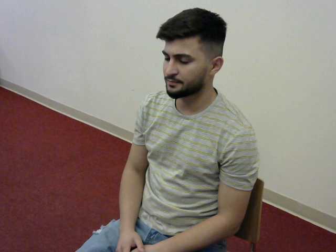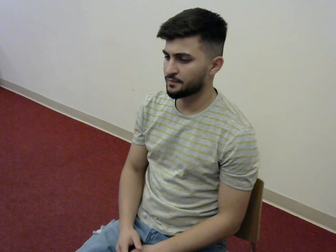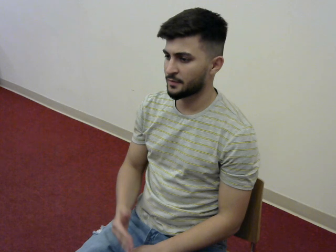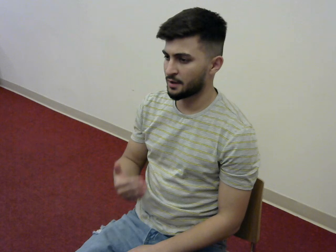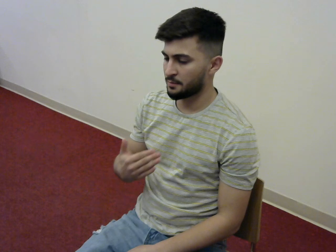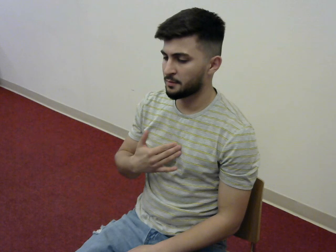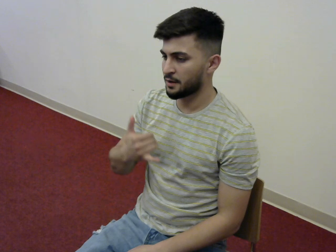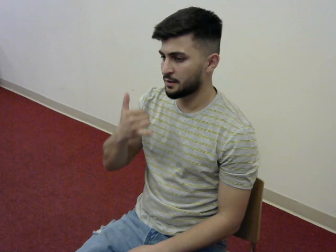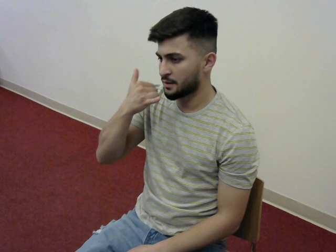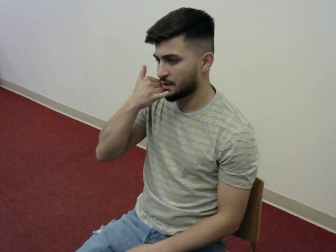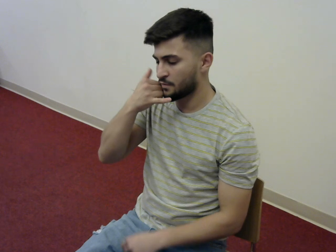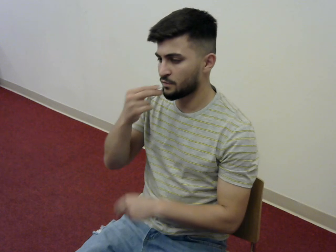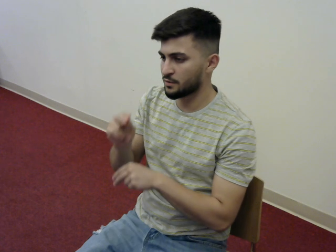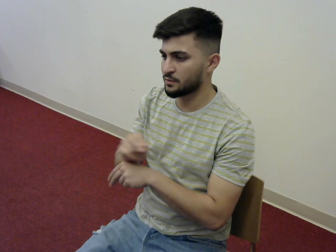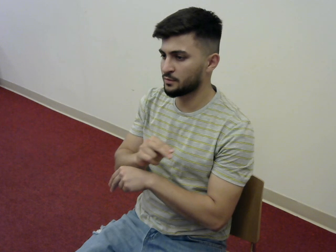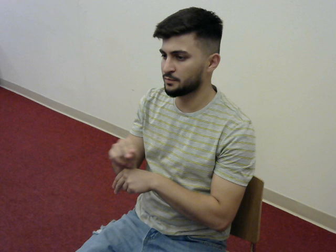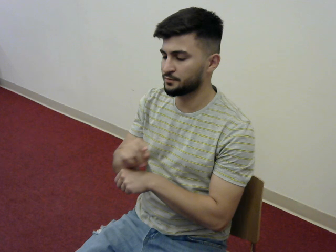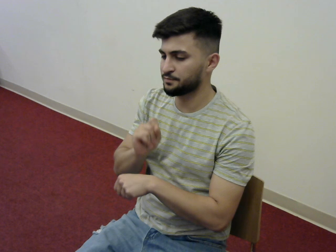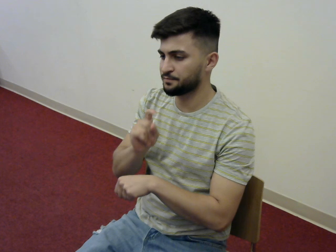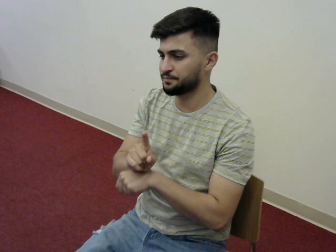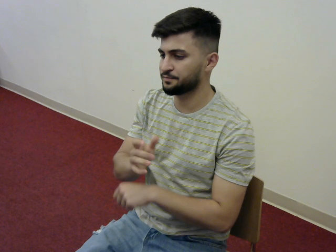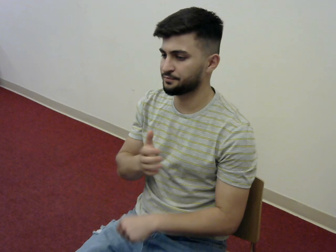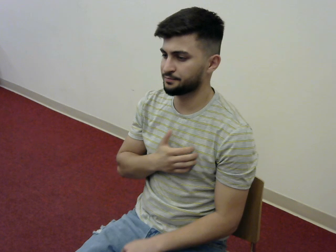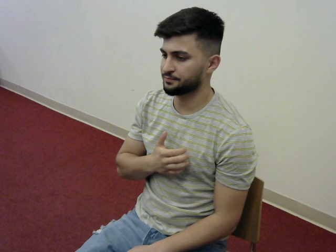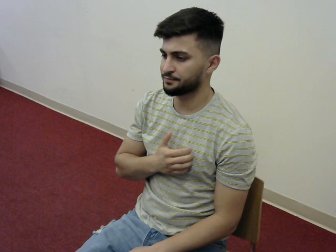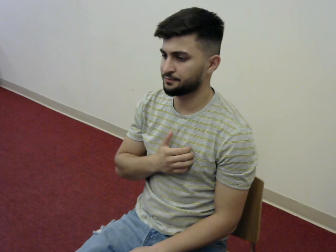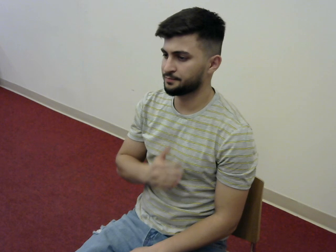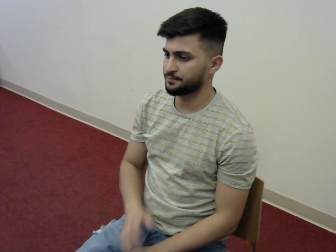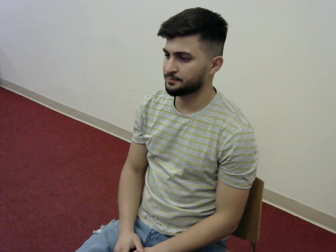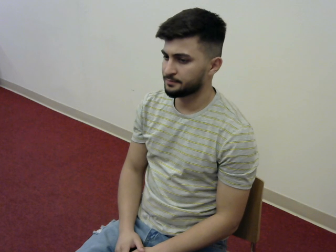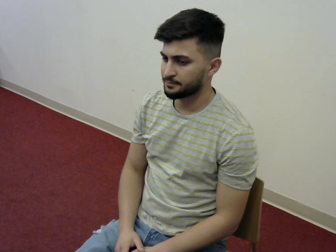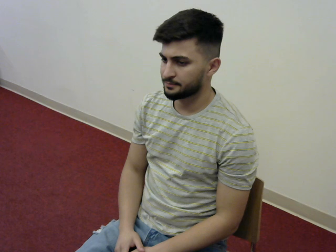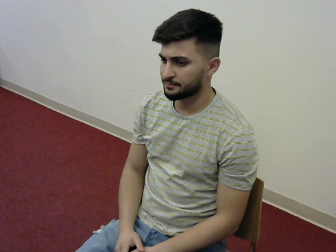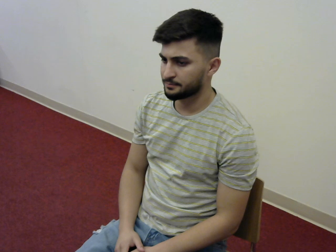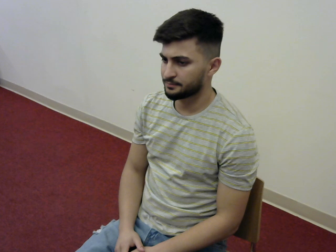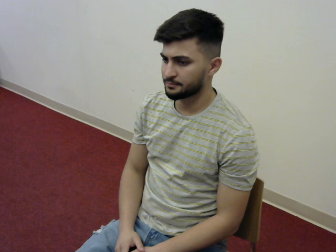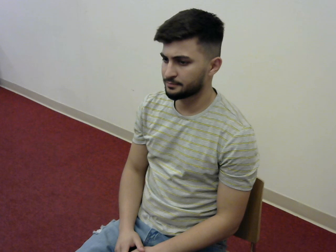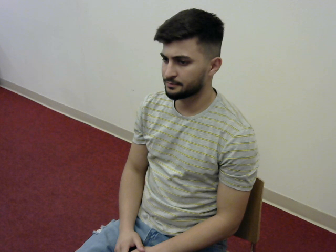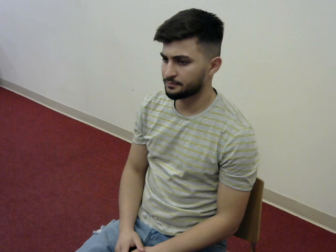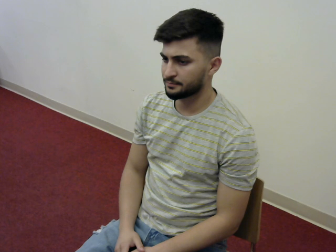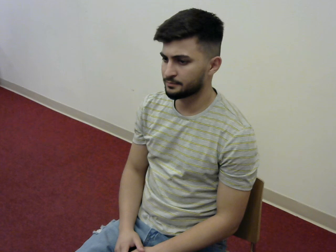Mən telefonu təmir etdirmək istəyirəm